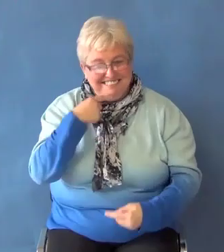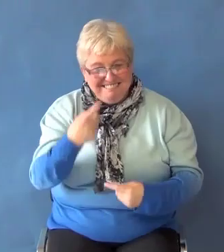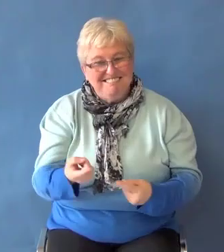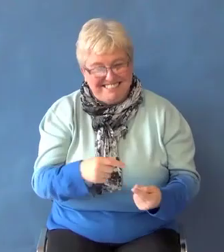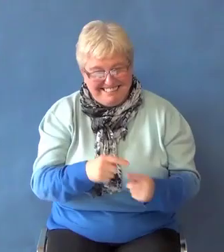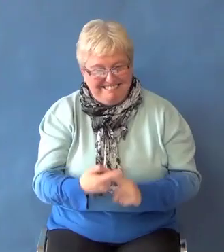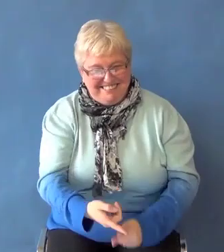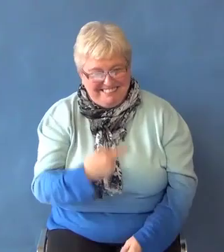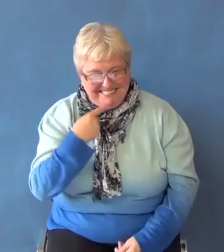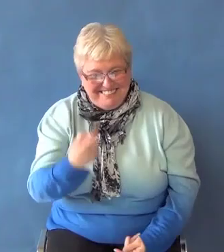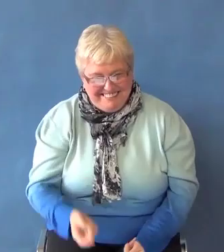Mówiłam, nie pasuje.